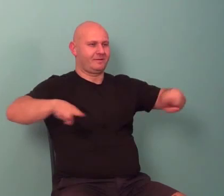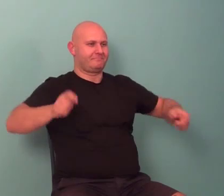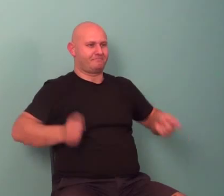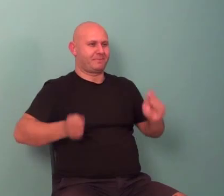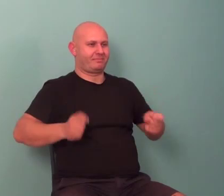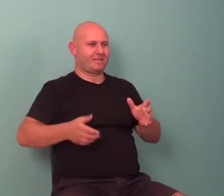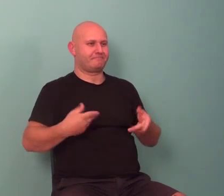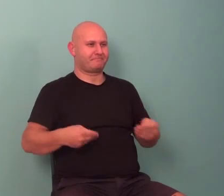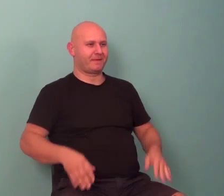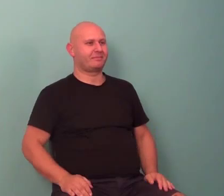Ktoś gra na bębnie.